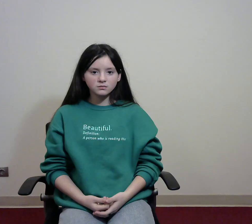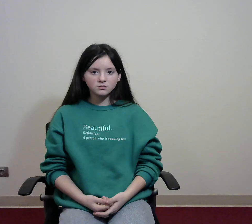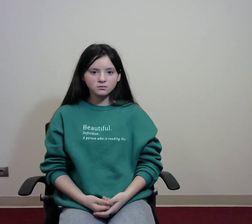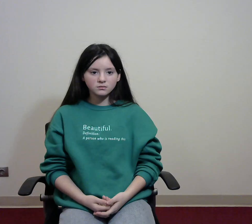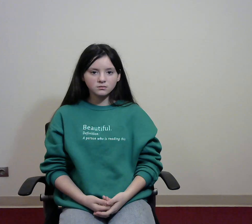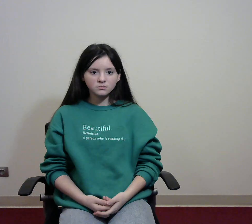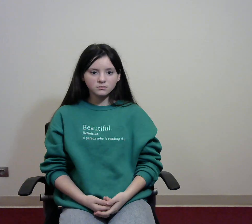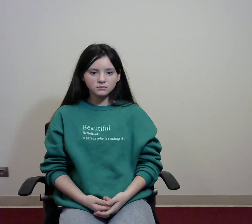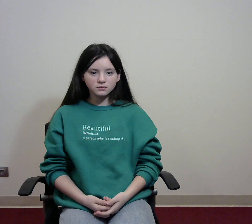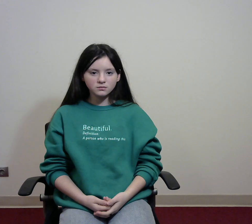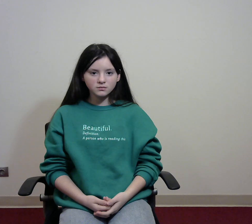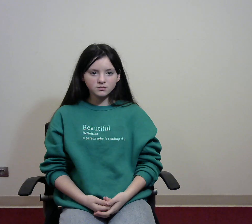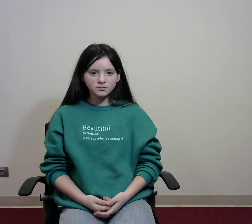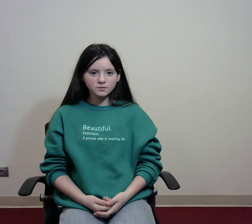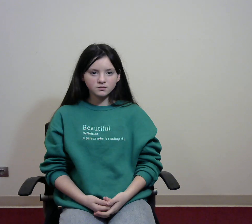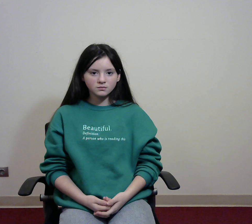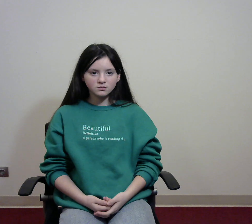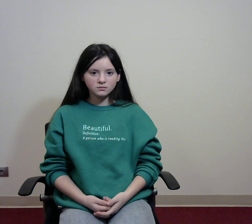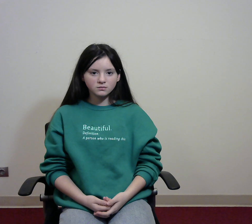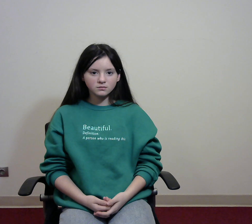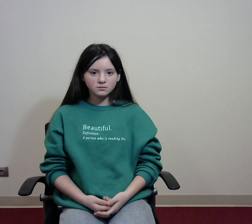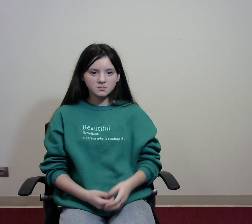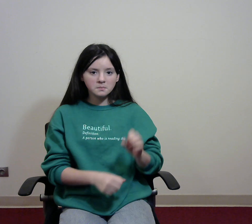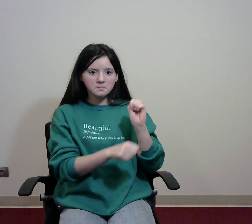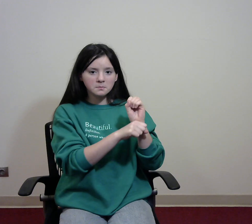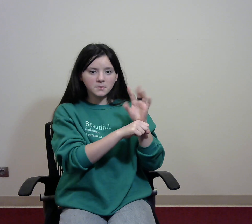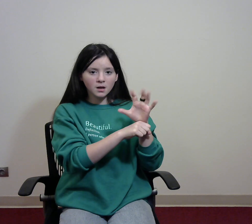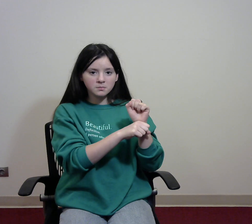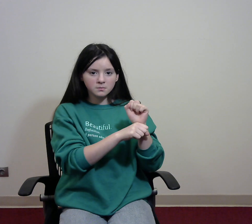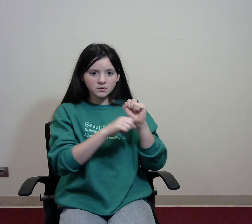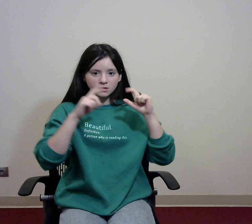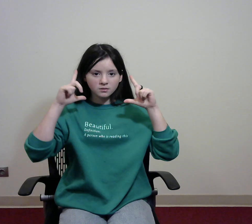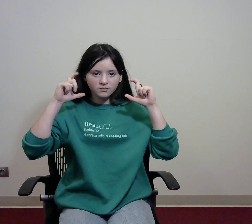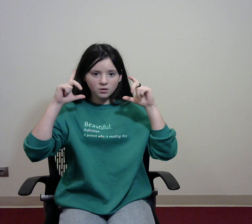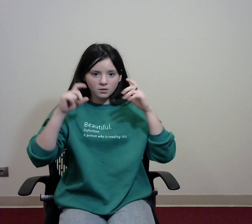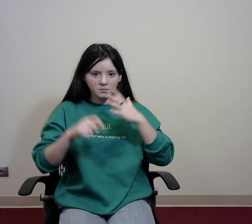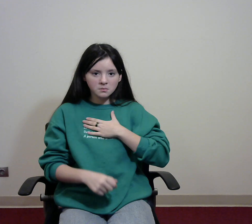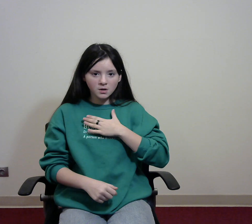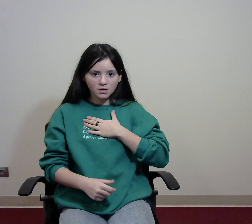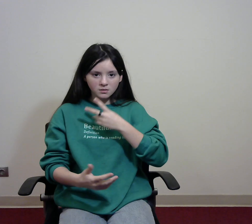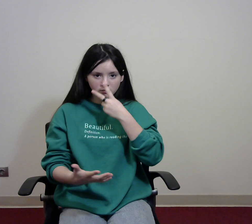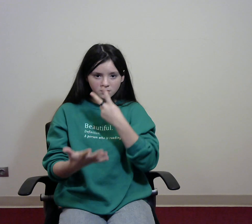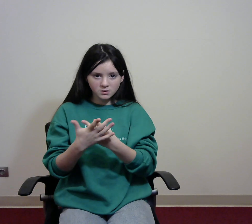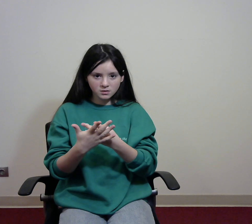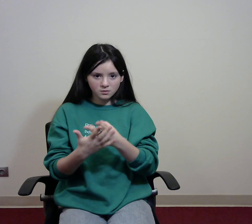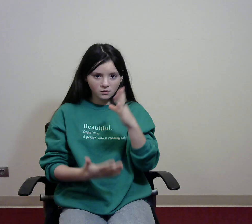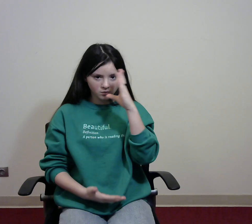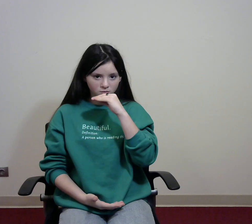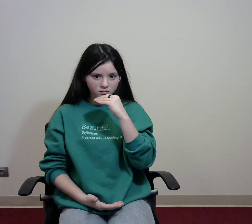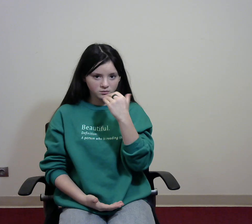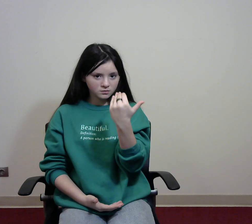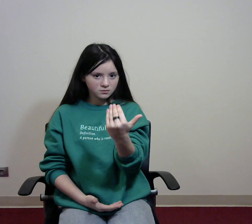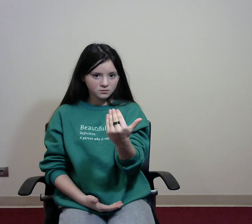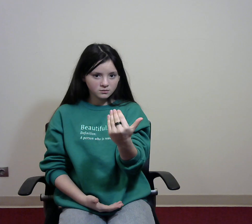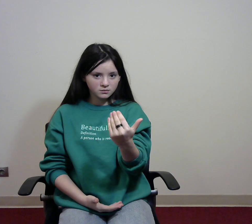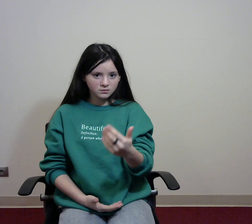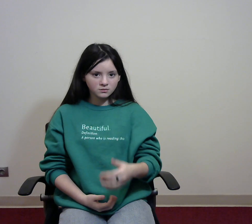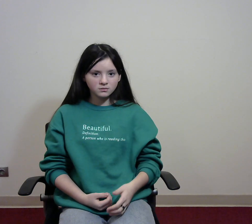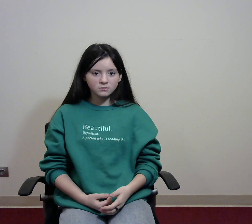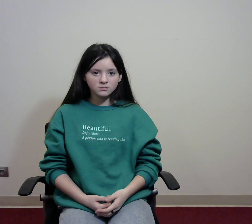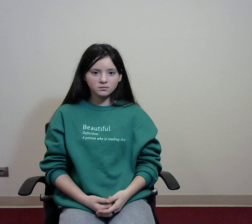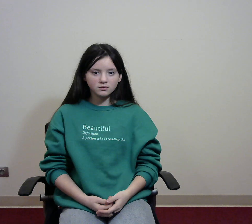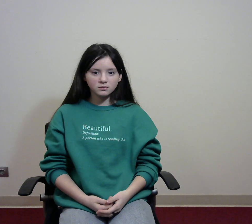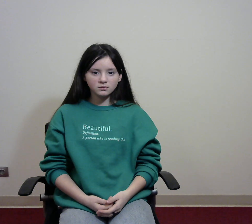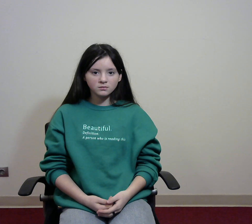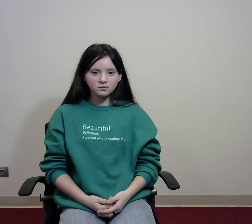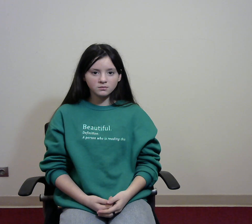Çəkdiyin şəkilləri mənə göstərə bilərsənmi?